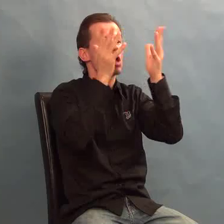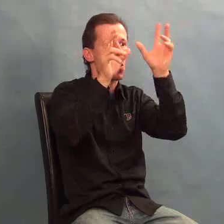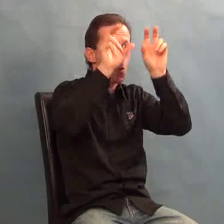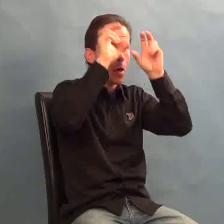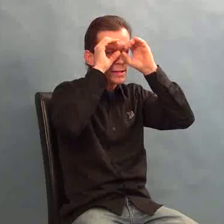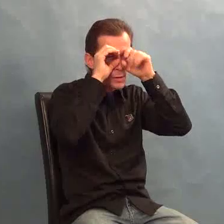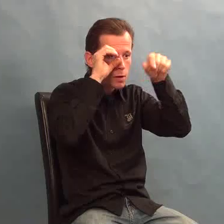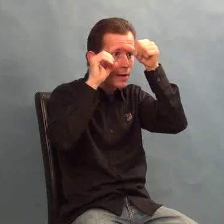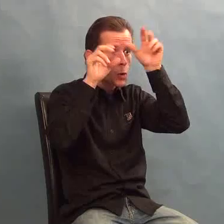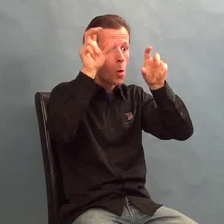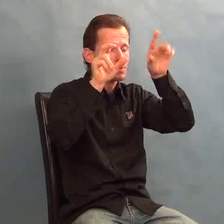Kot patrzył przez lornetkę na jakiś budynek - to był hotel.